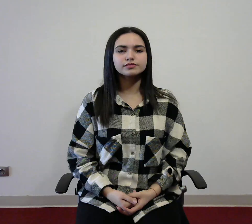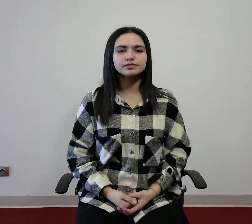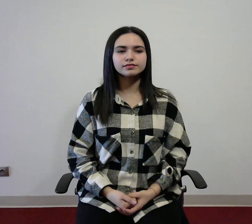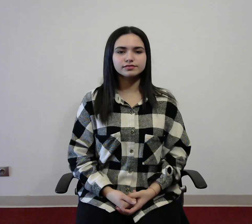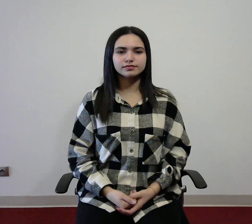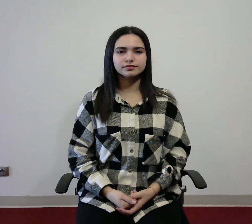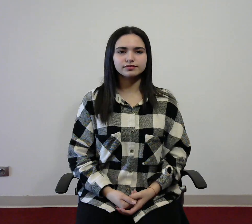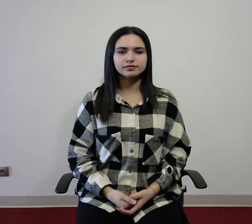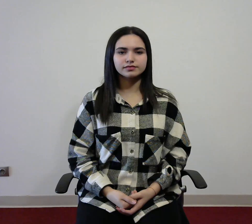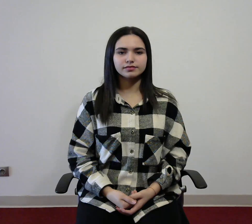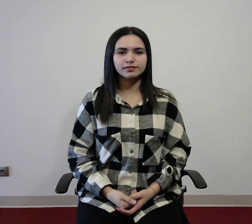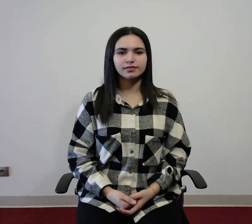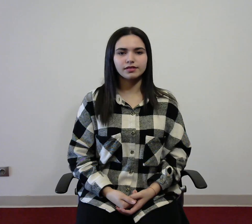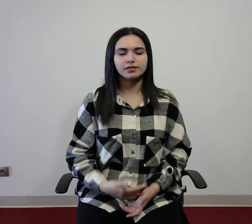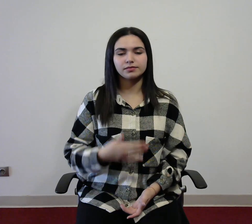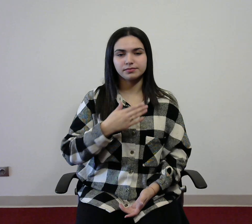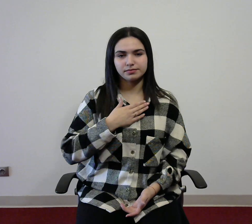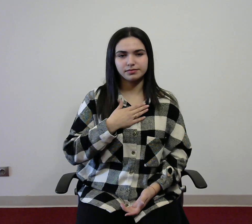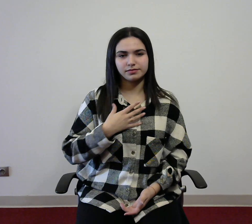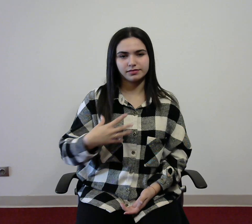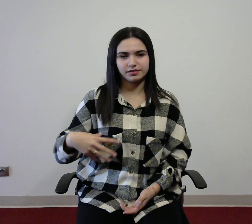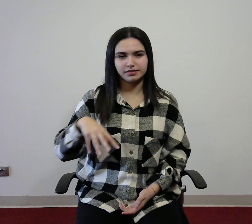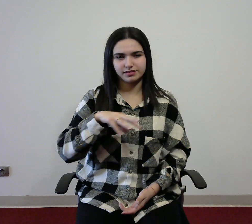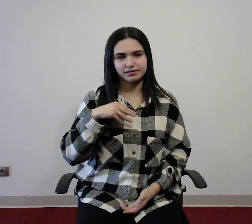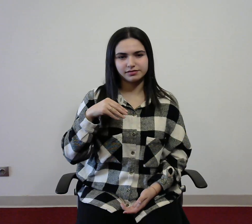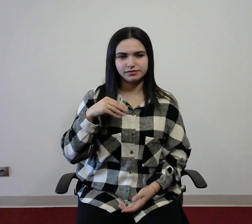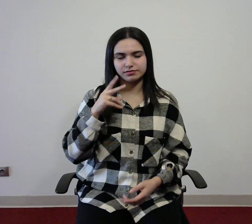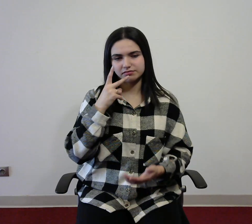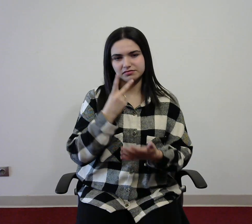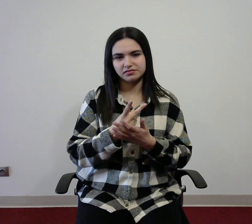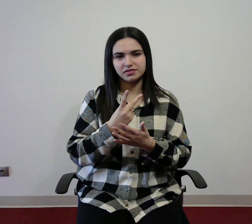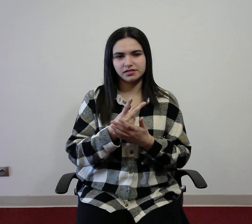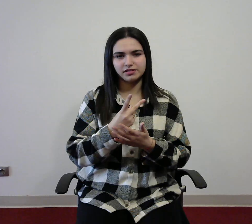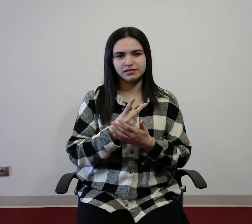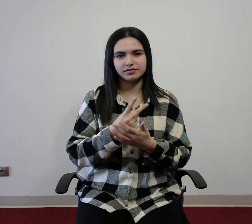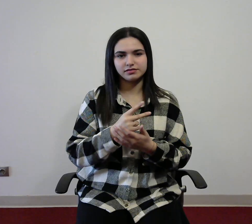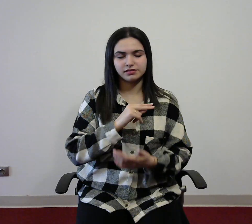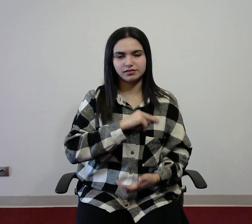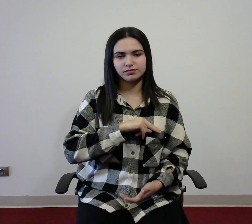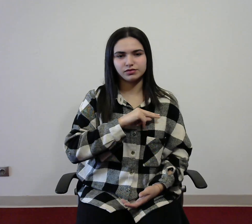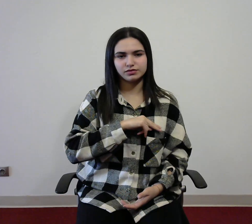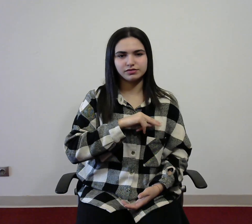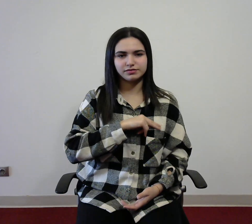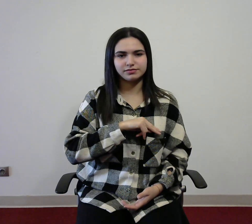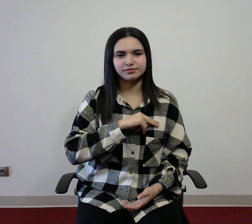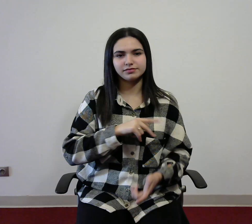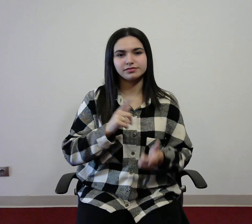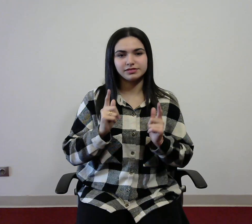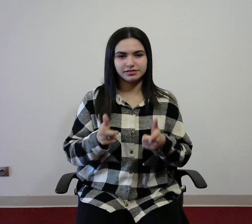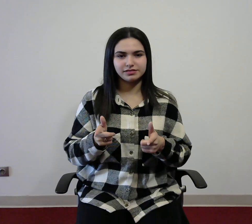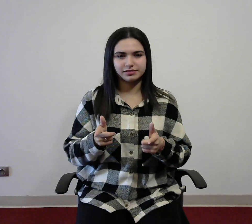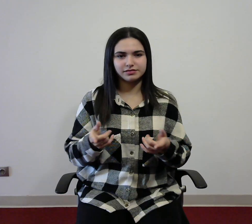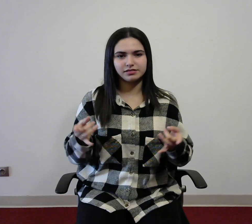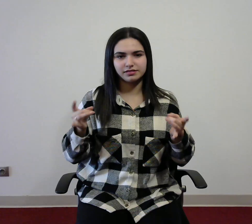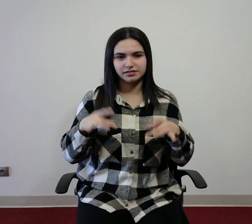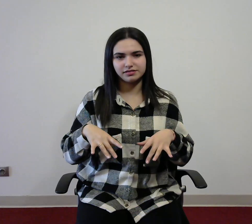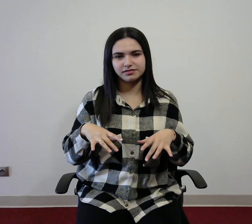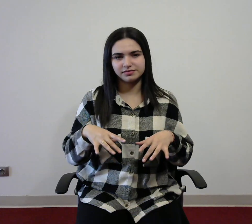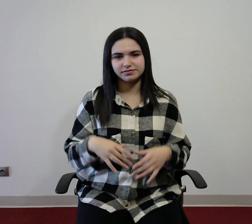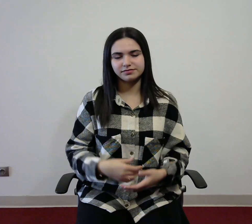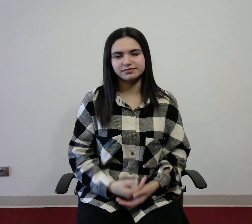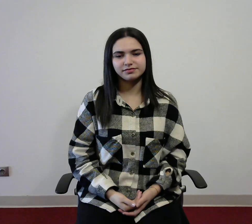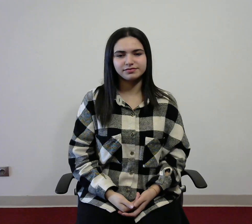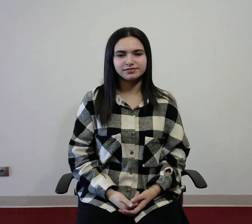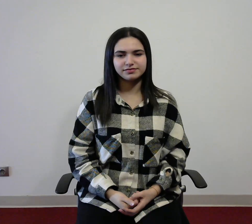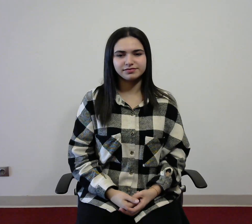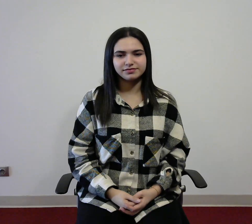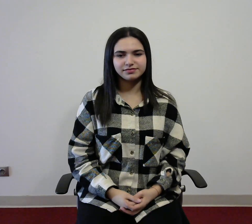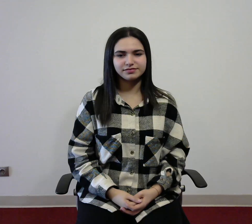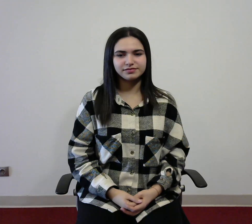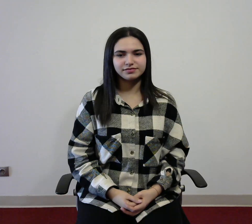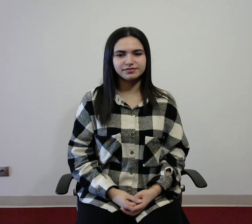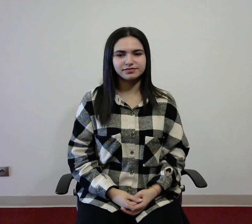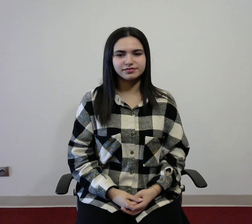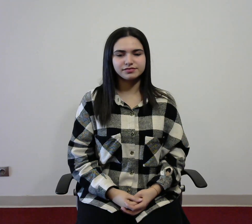Biz göstərilən işdən razı qaldıq